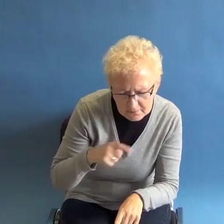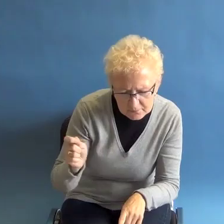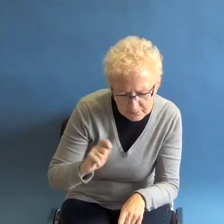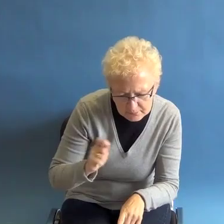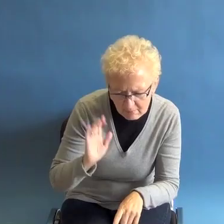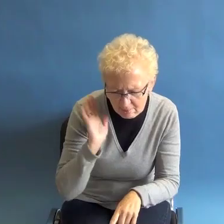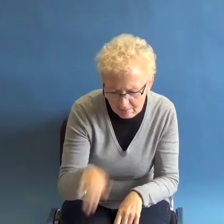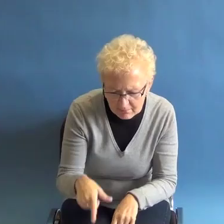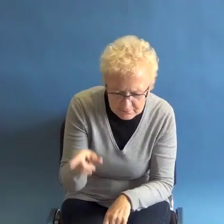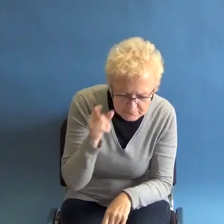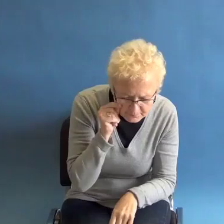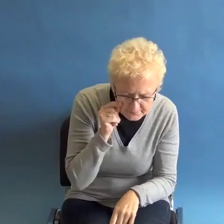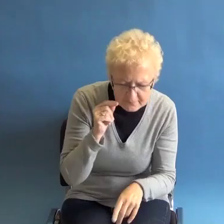Budzik dzwoni, a Myszka Miki go ignoruje i śpi dalej.